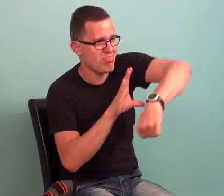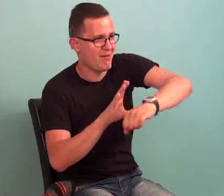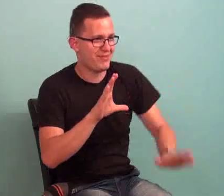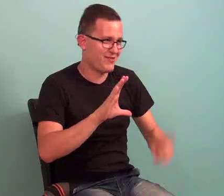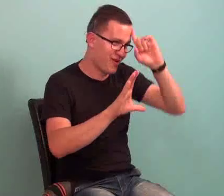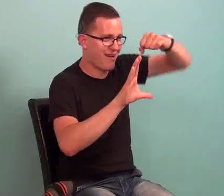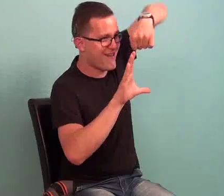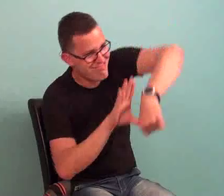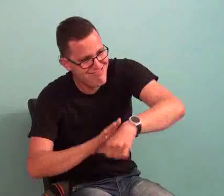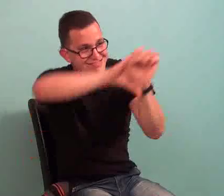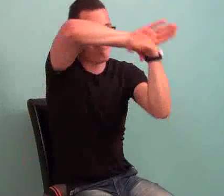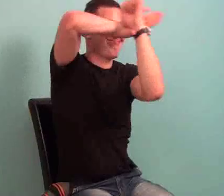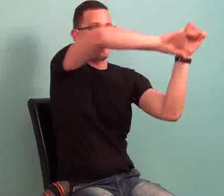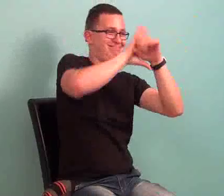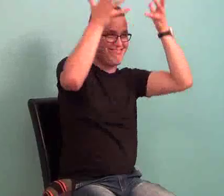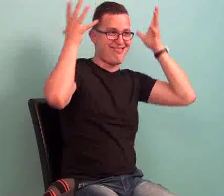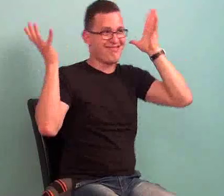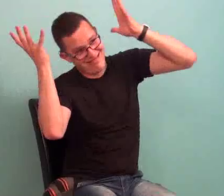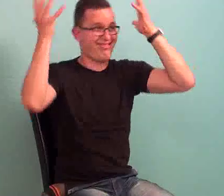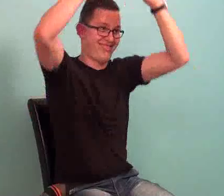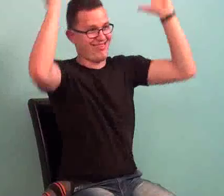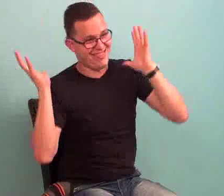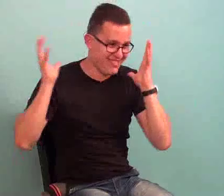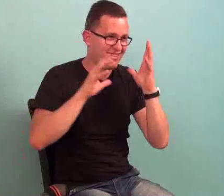Pies wkłada głowę do słoika, macha głową, ale nie może jej wyjąć.